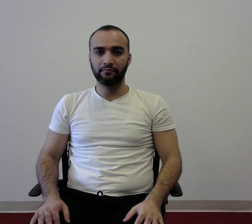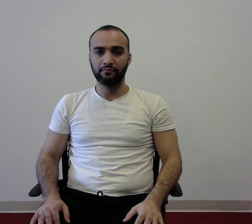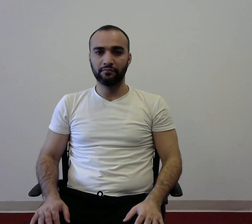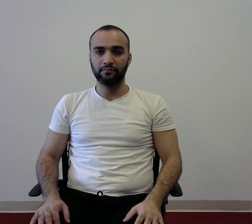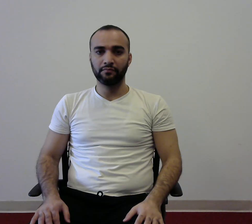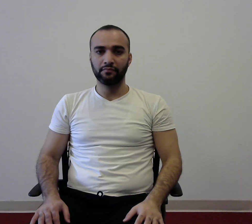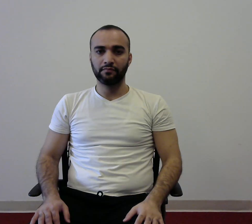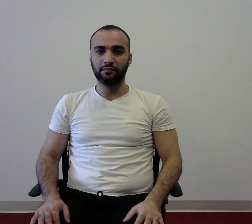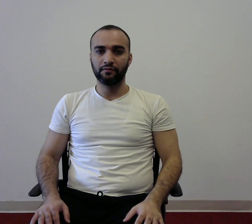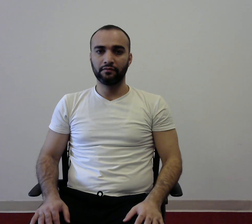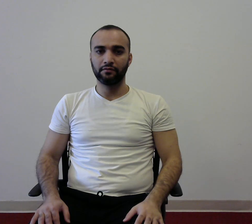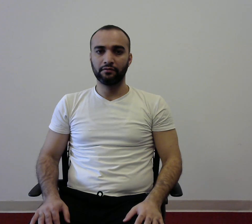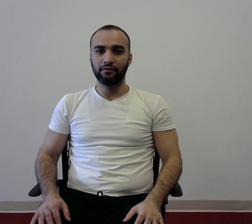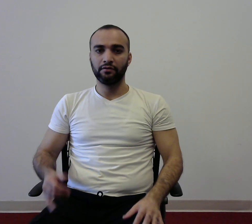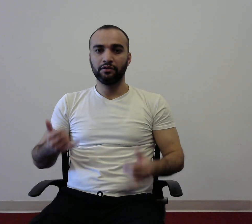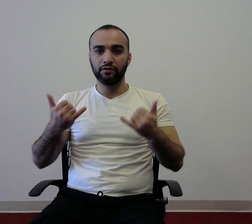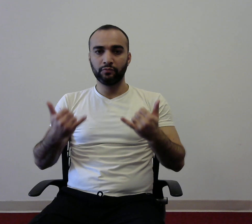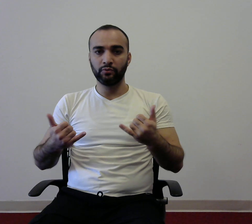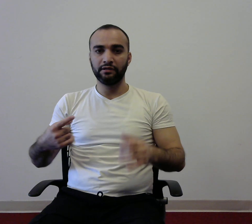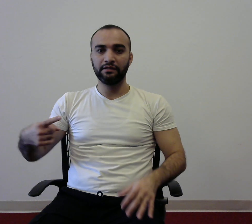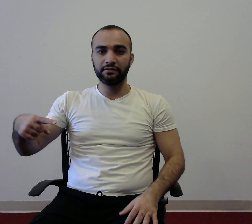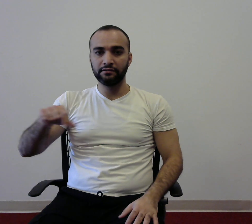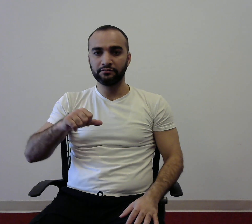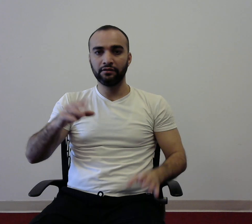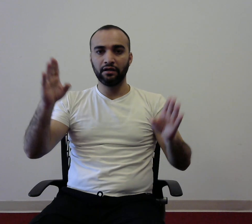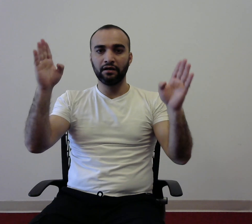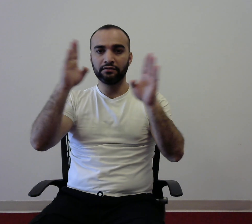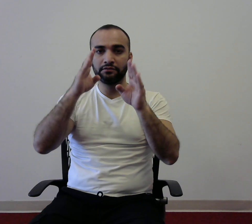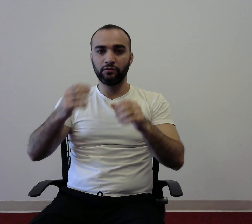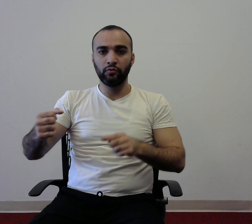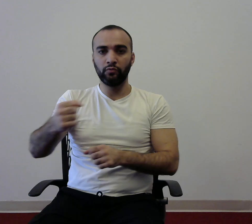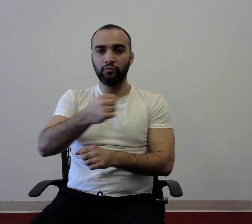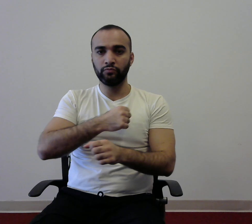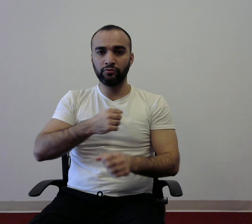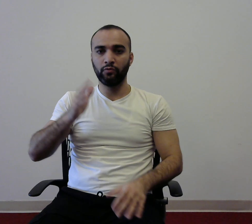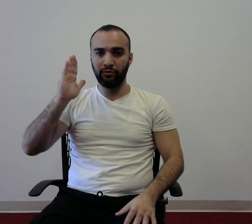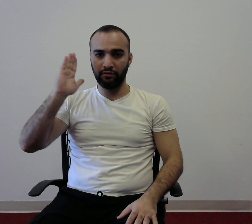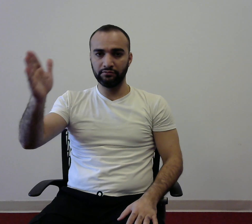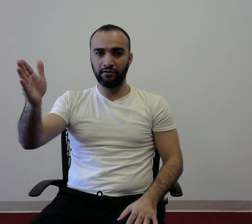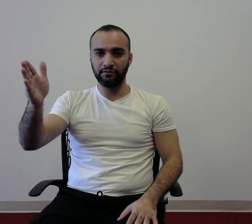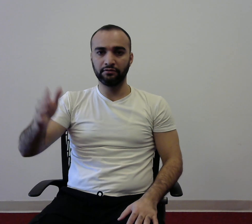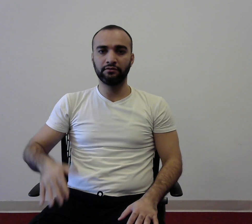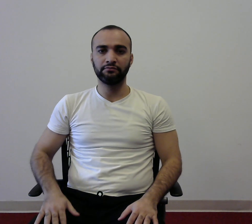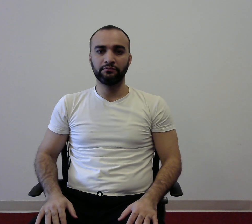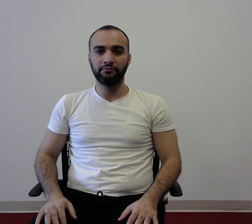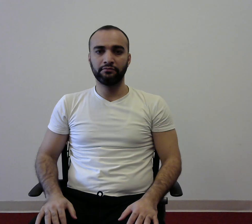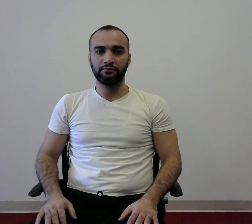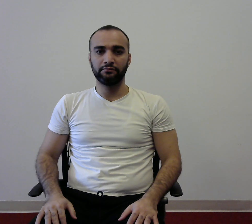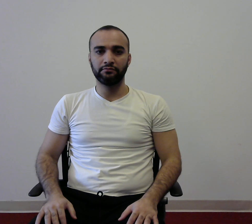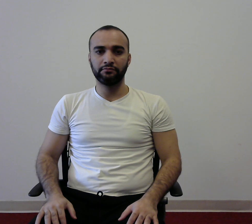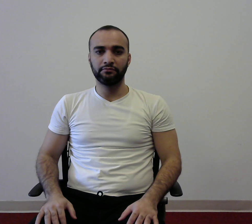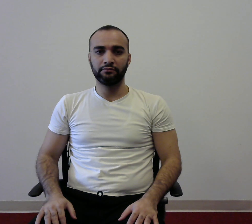Bu həftə hava küləkli olacaq